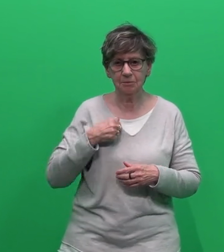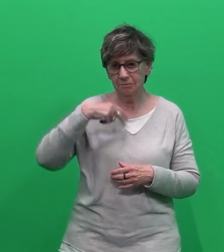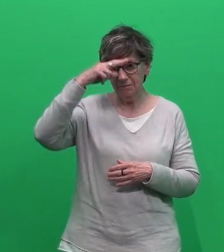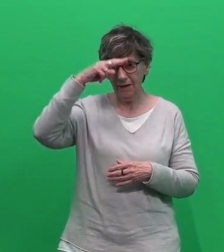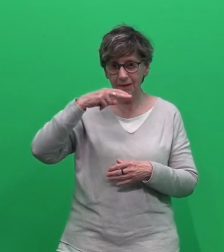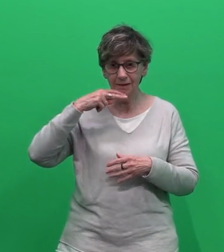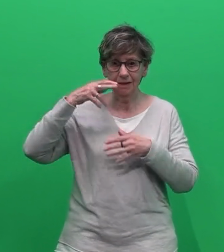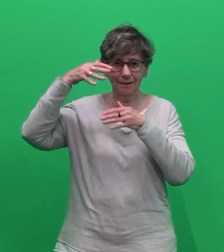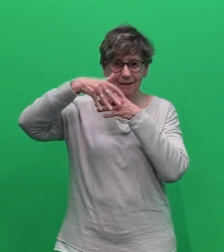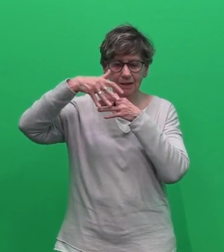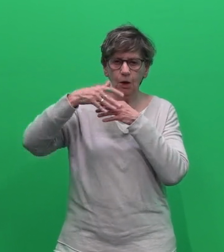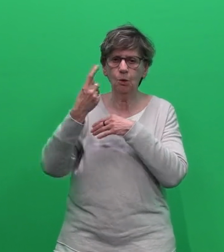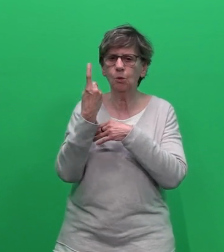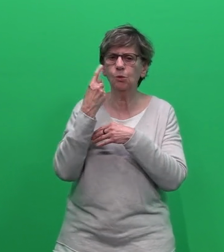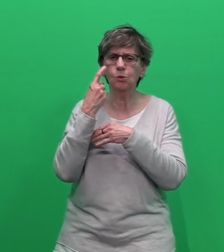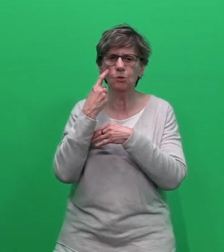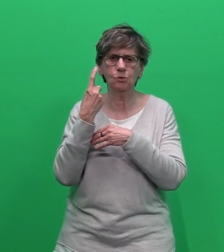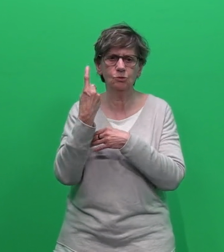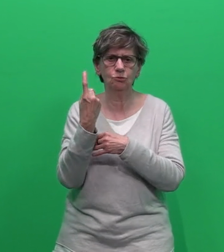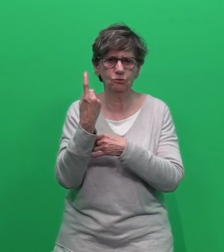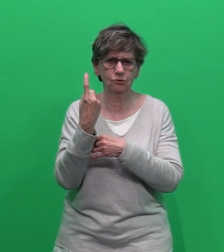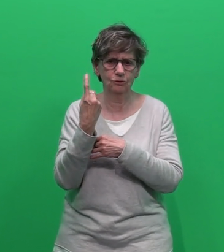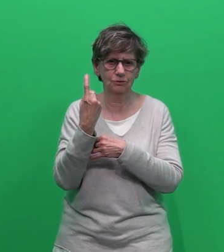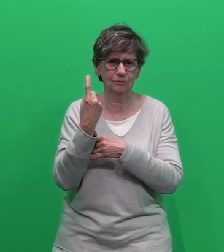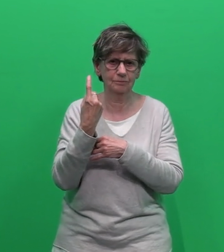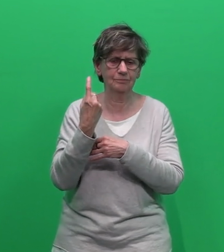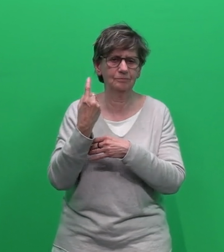El meu pare té cataractes a un ull, al dret.